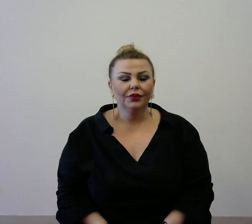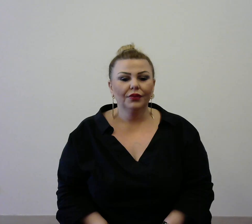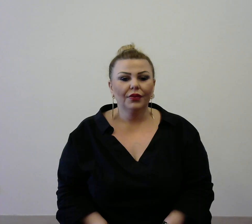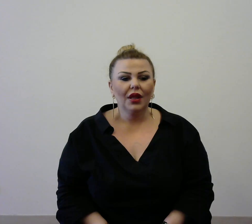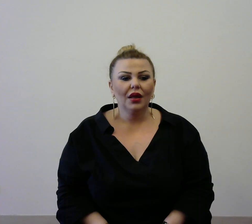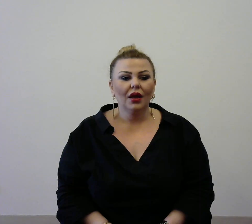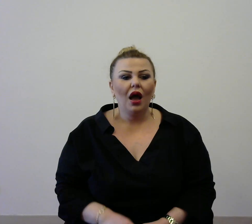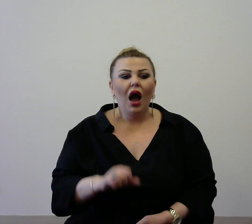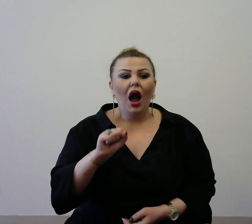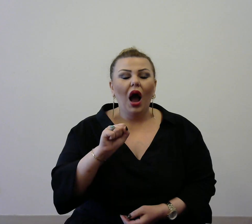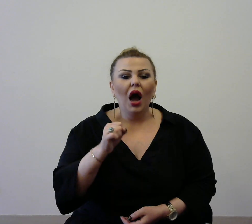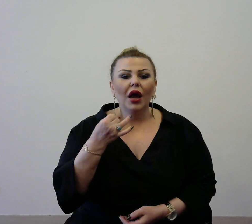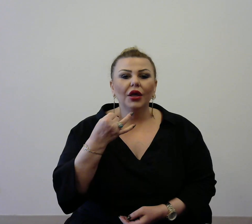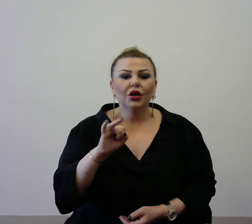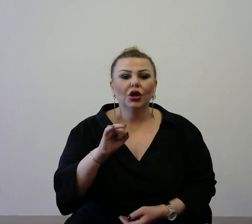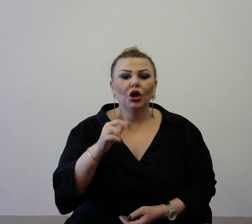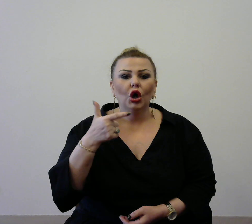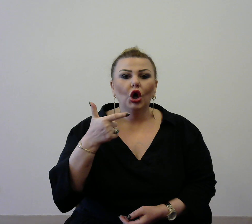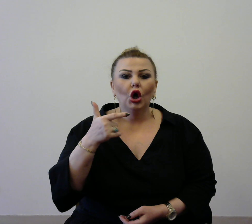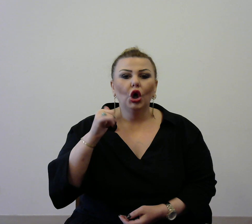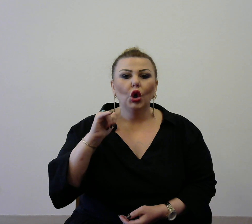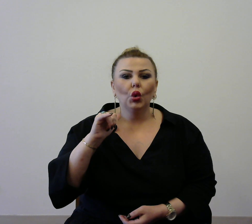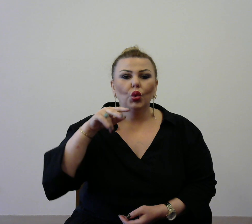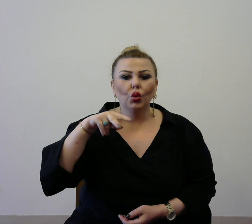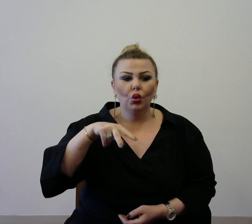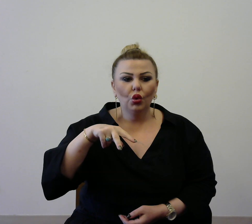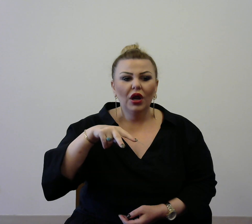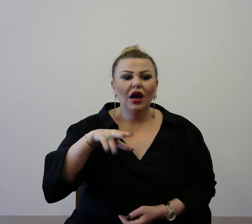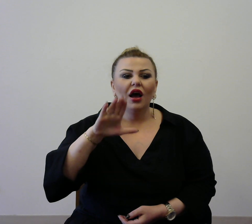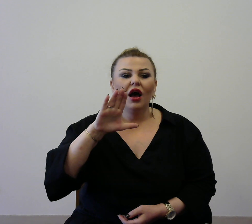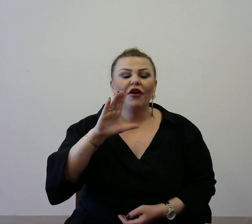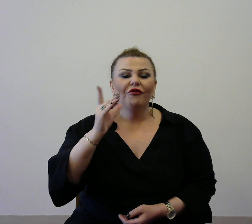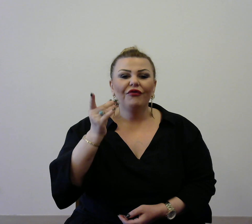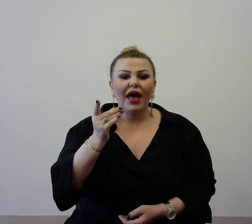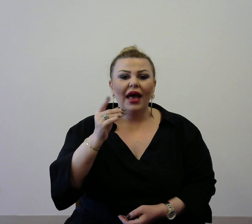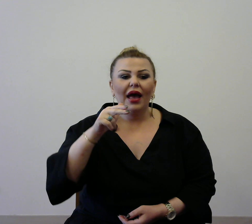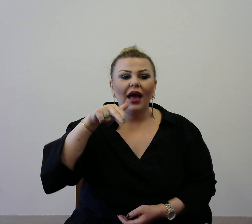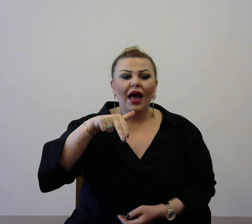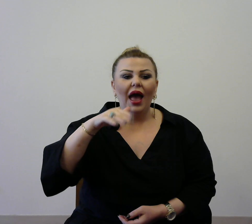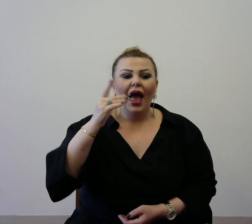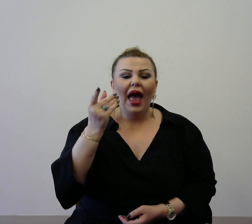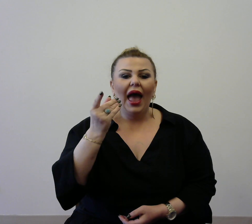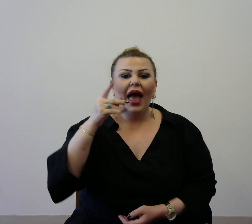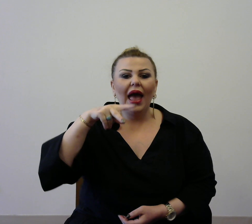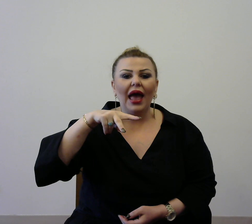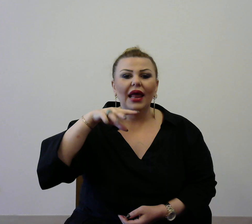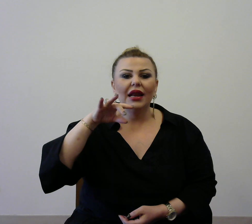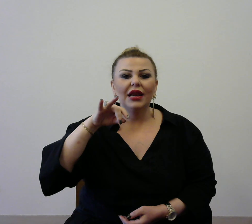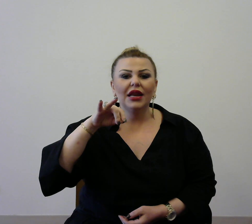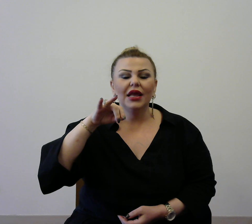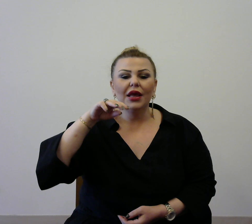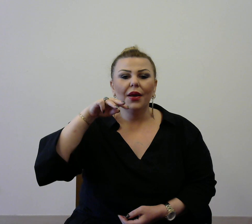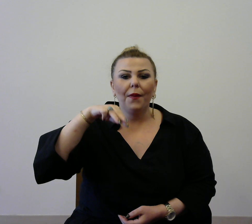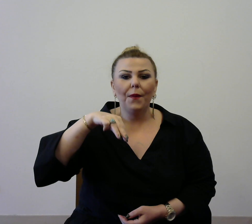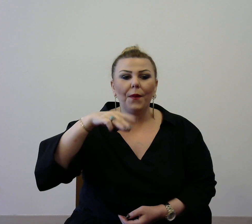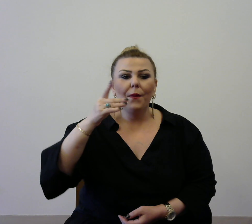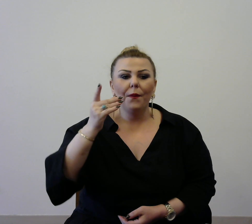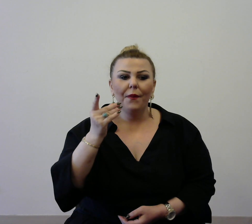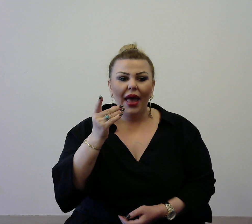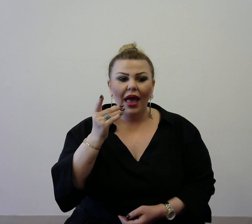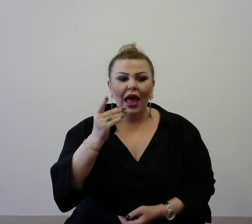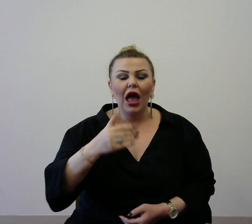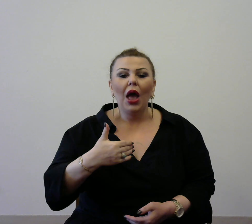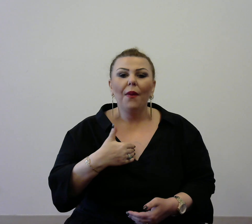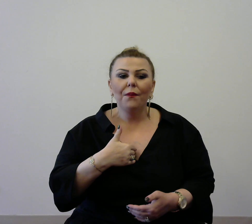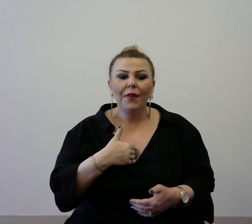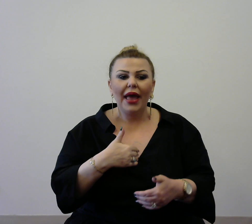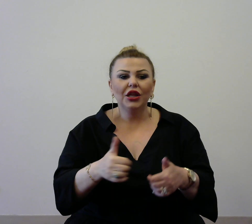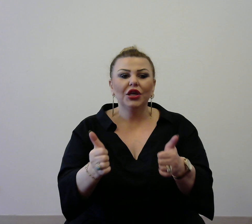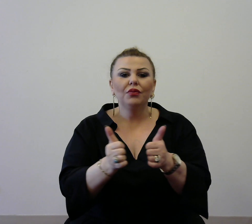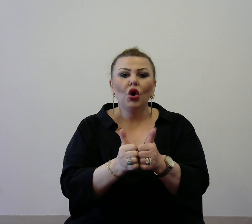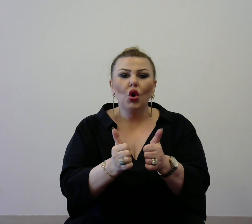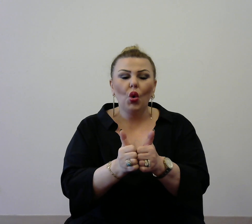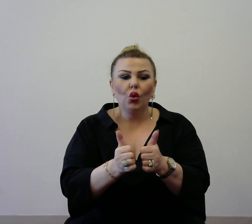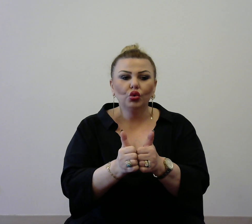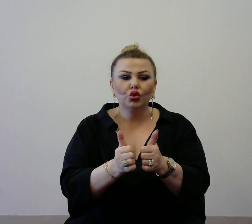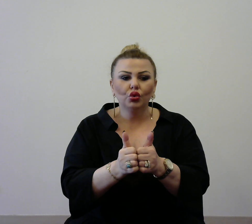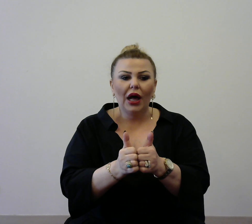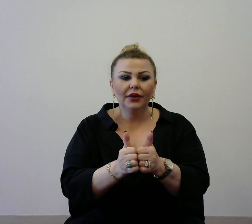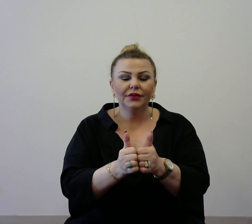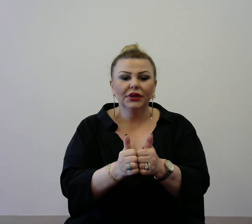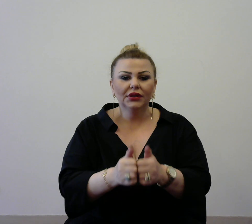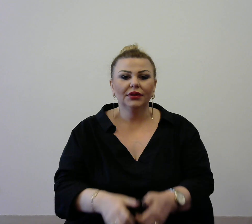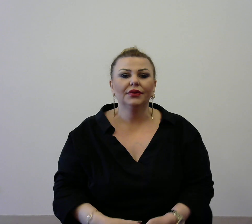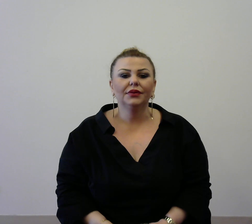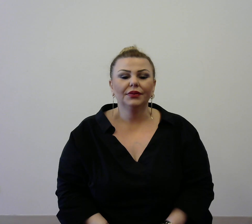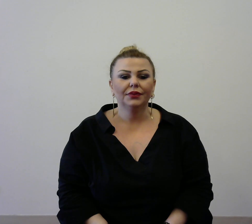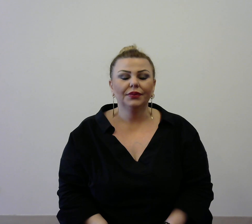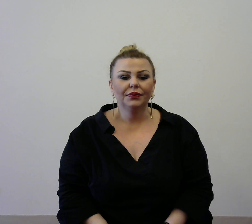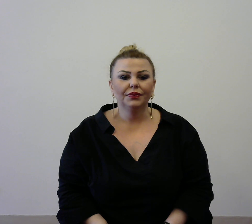Aygül və Həlimə mənim qonşularımdır